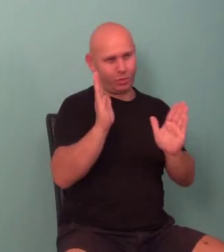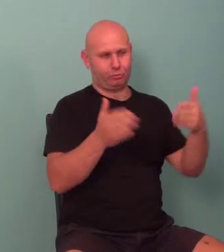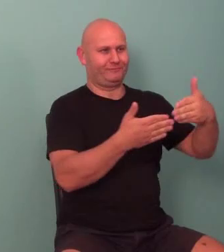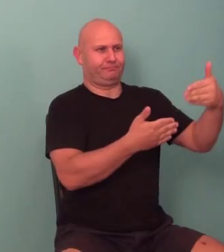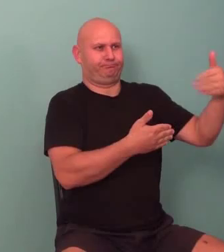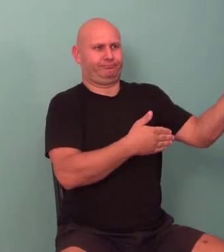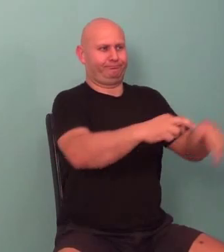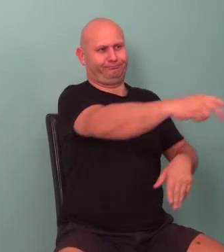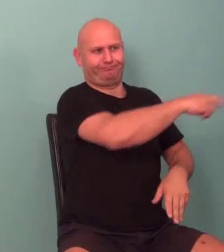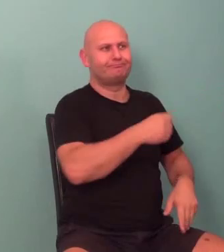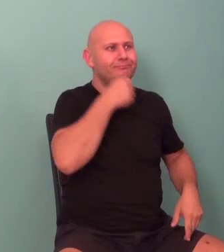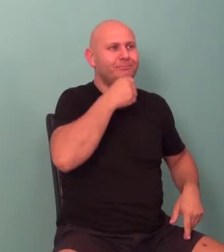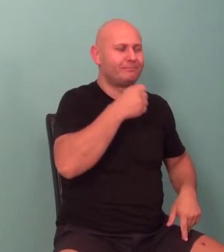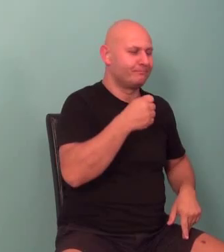Drzwi się otwierają i przychodzi babcia.